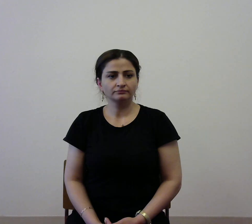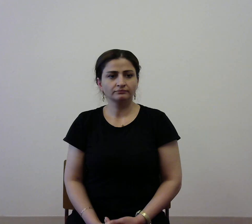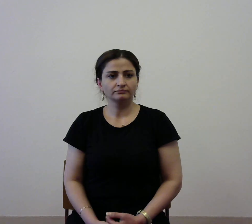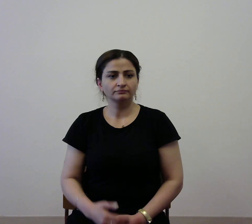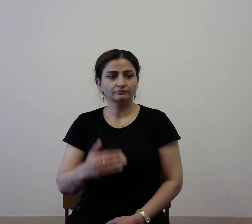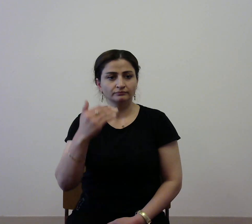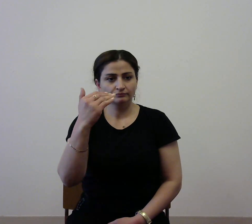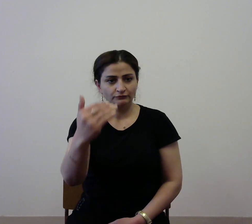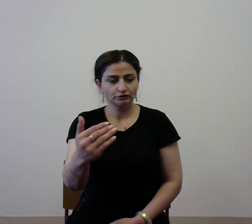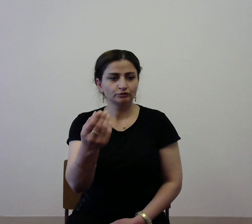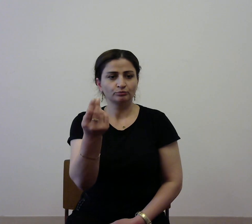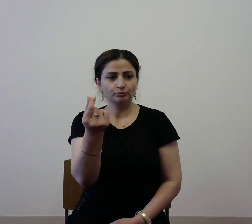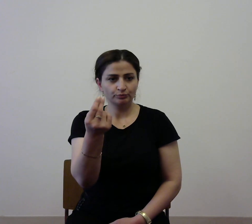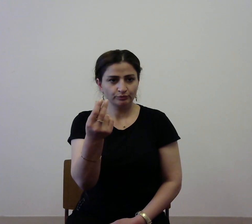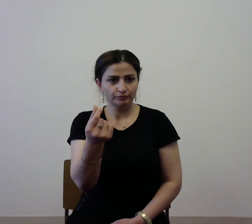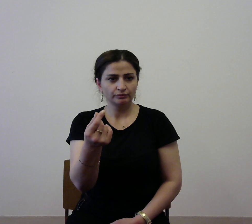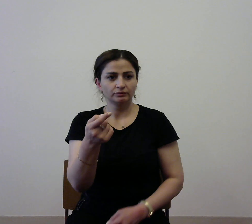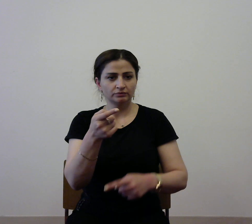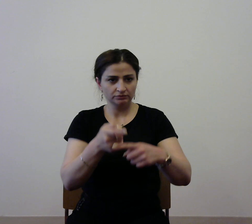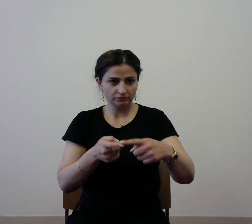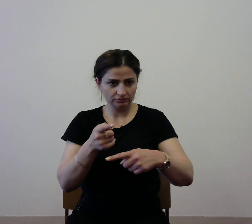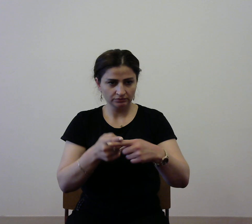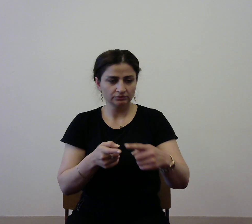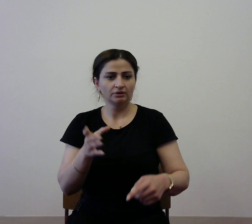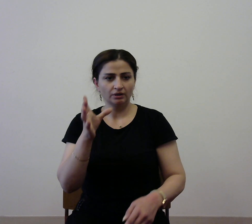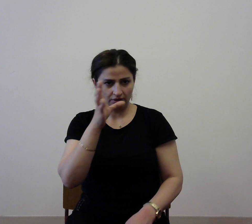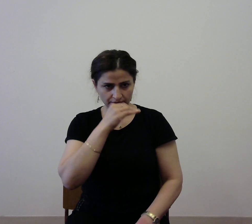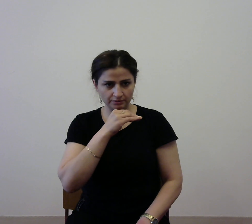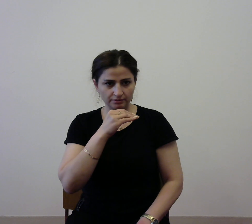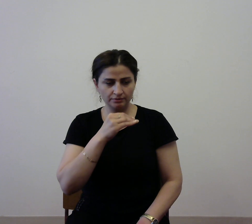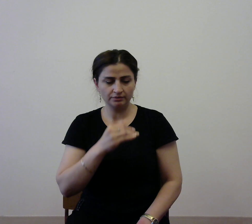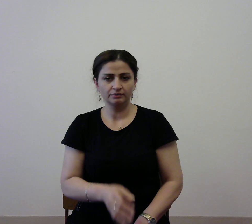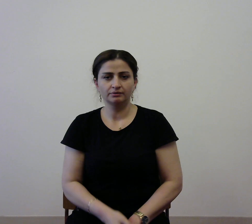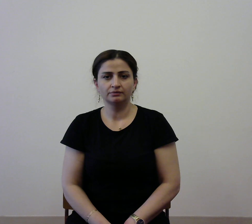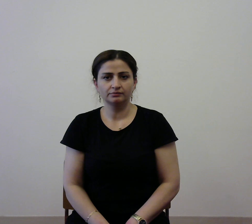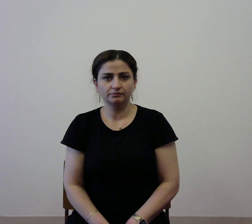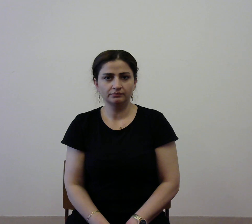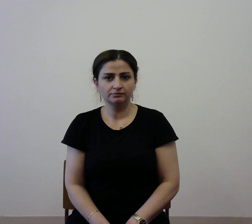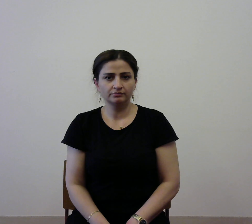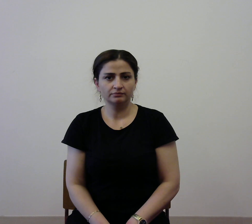Siz pulu xırdalaya bilərsinizmi?